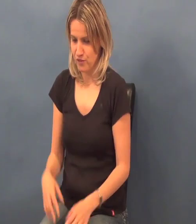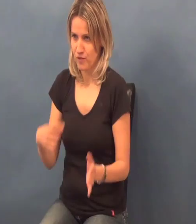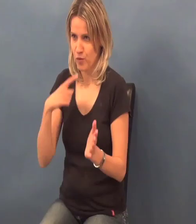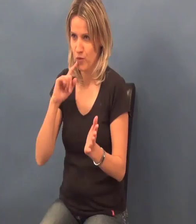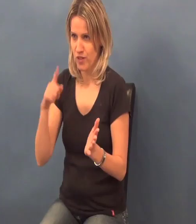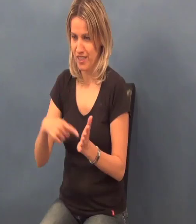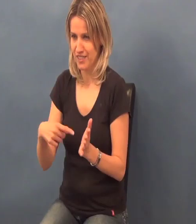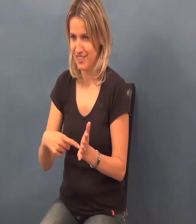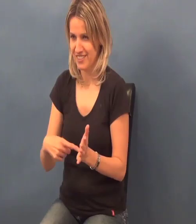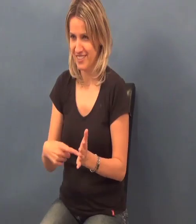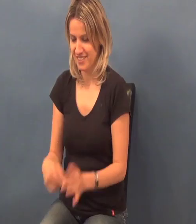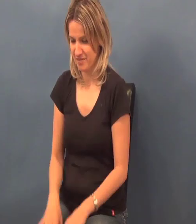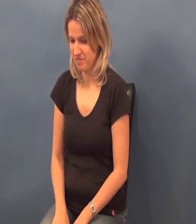Właśnie.